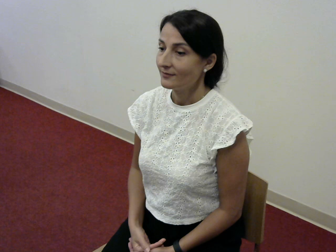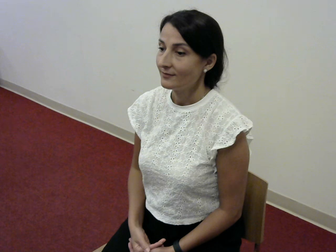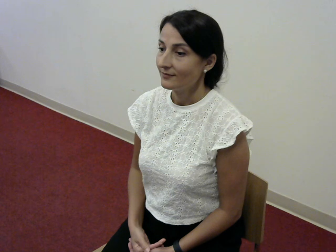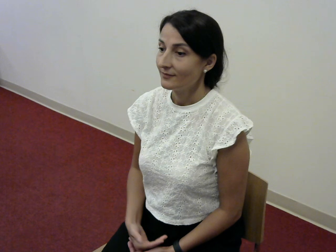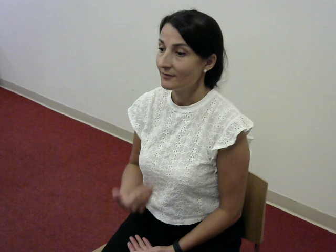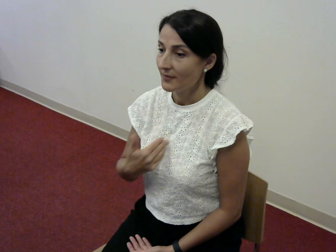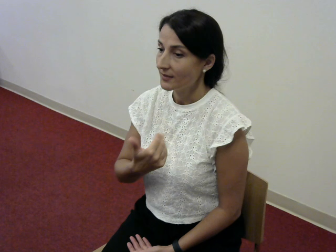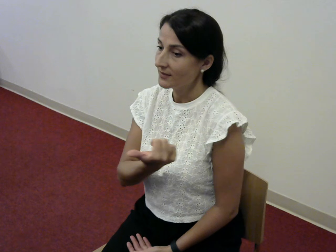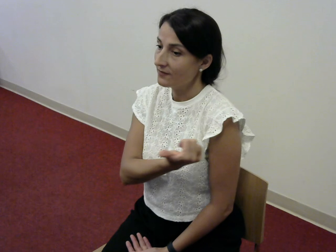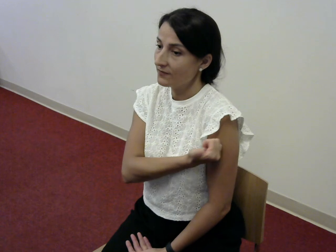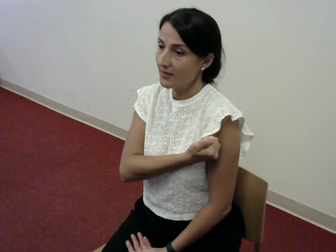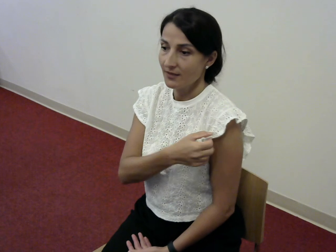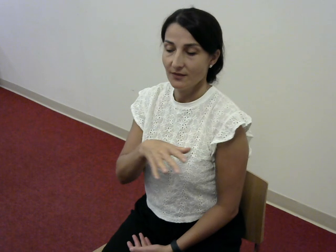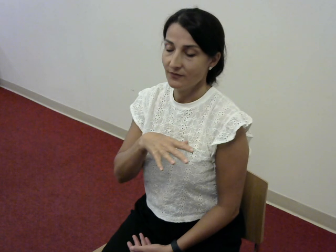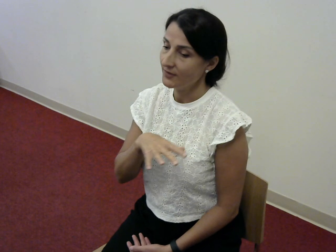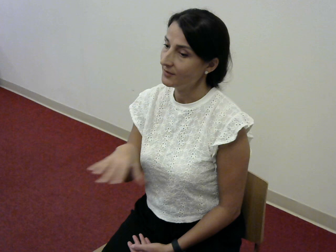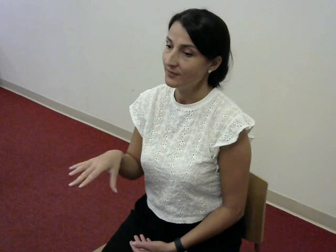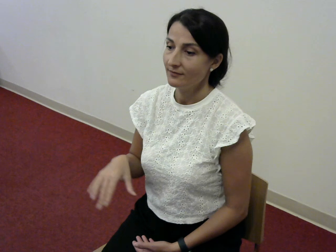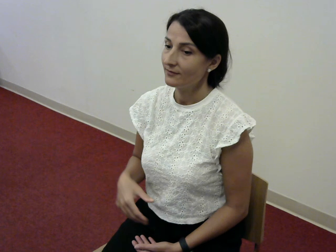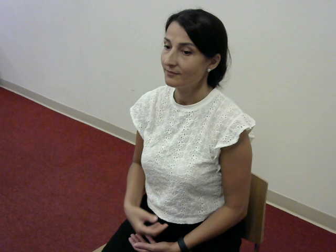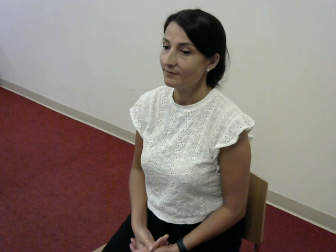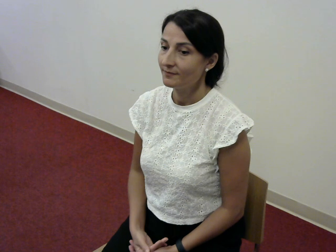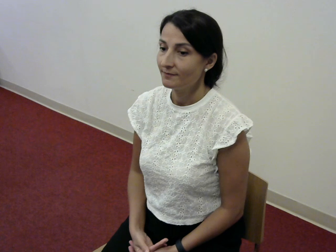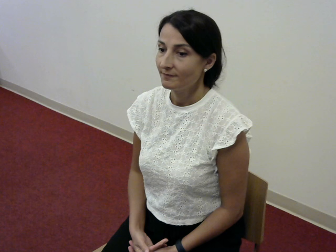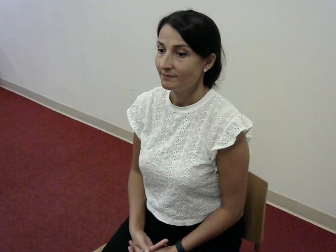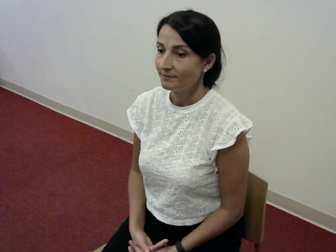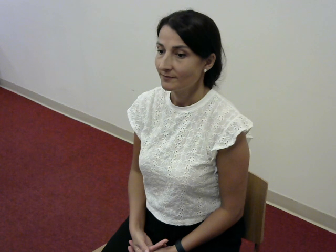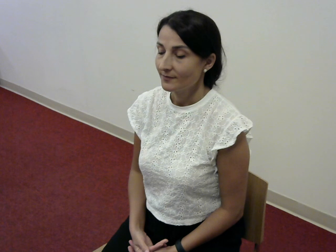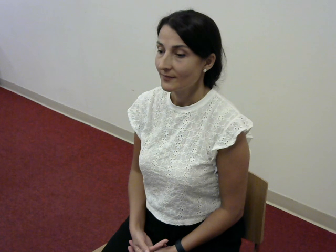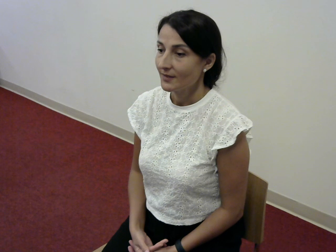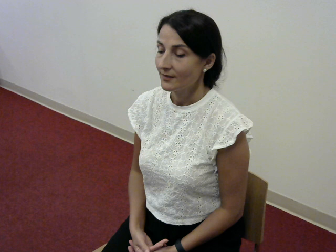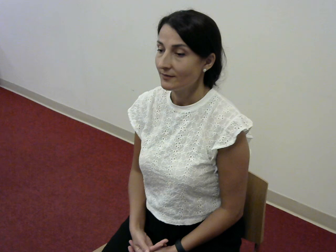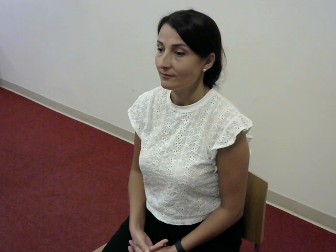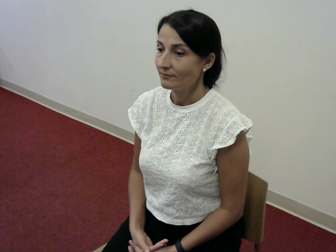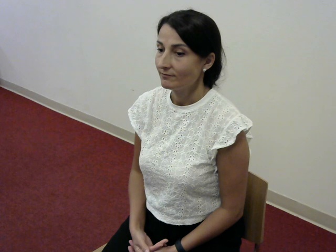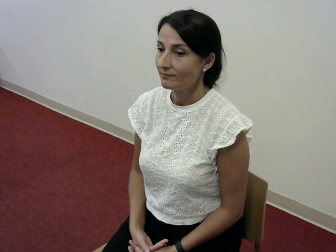Mən vaksin vurdurmuşam